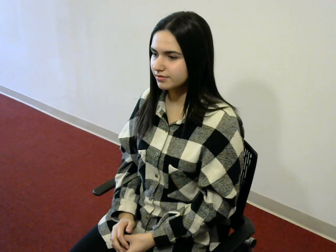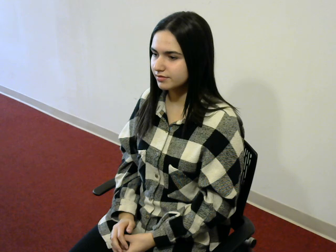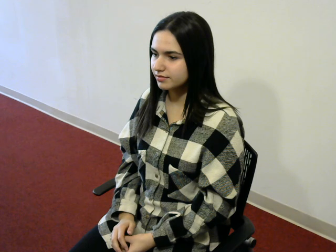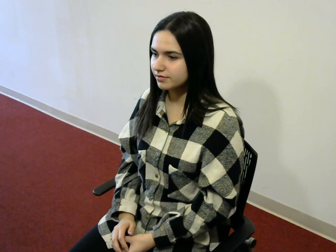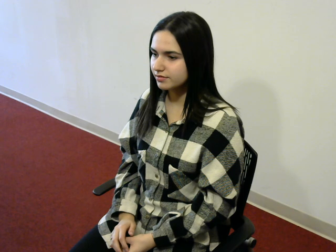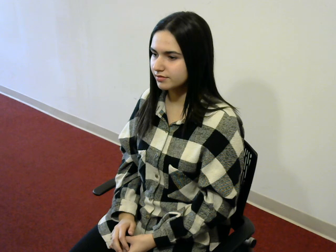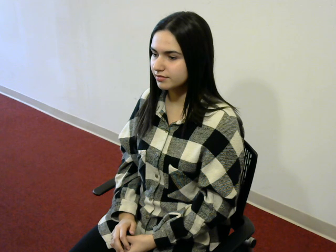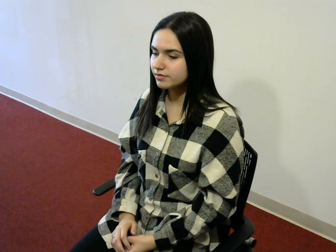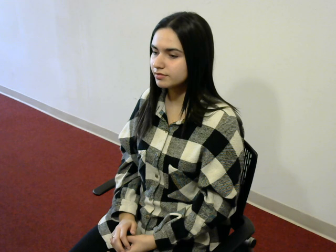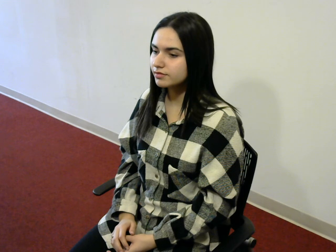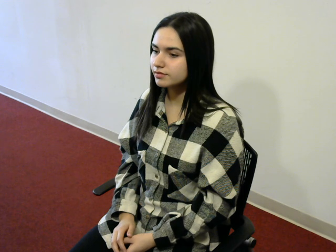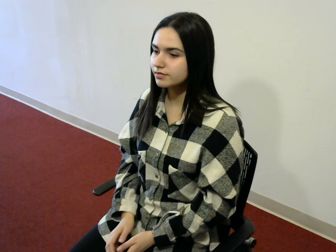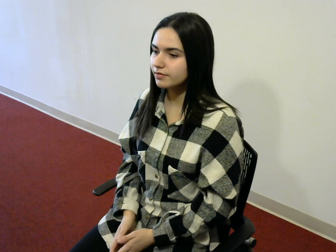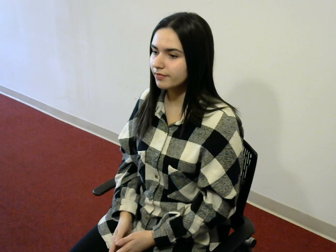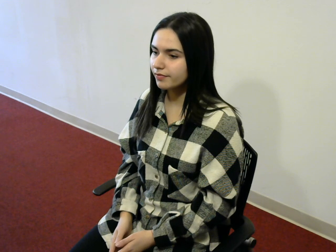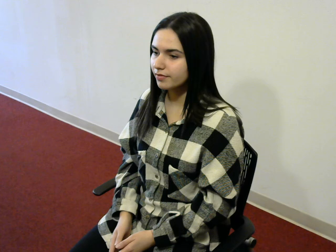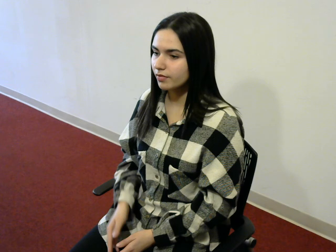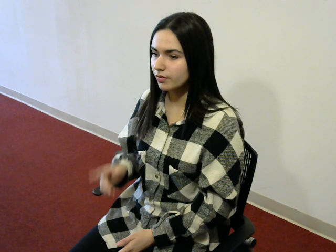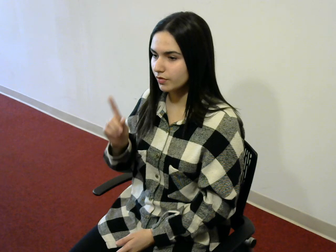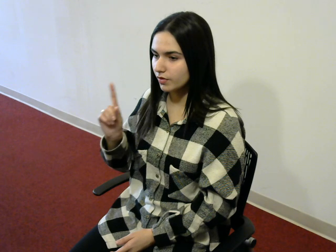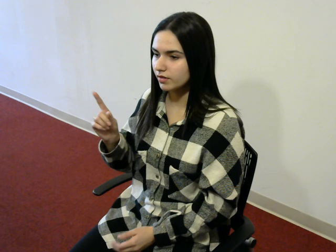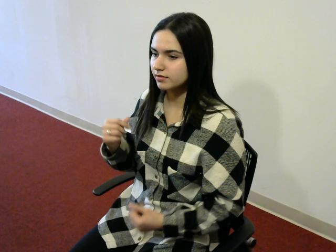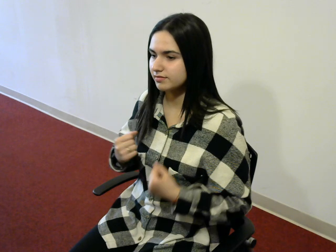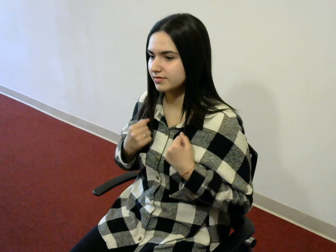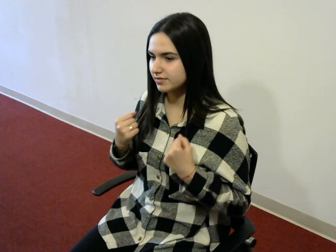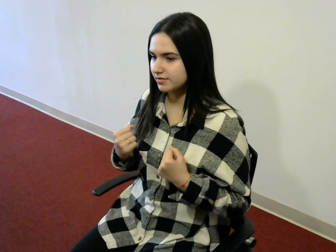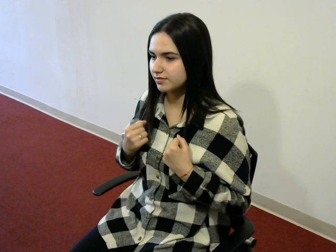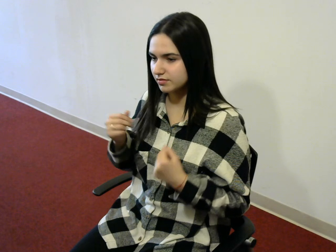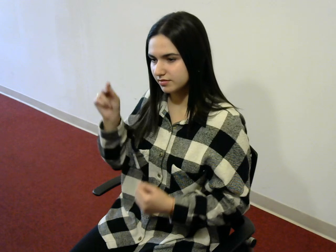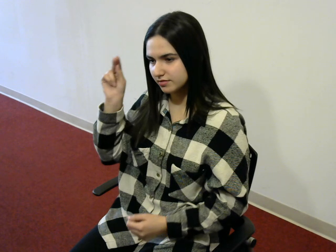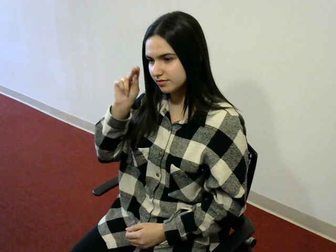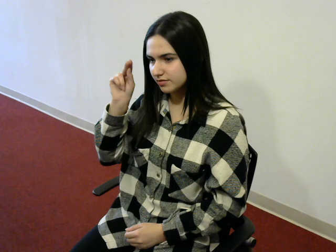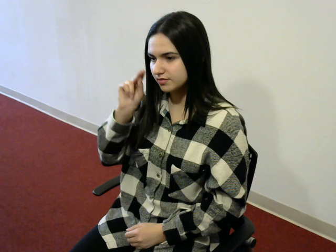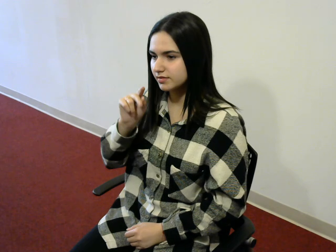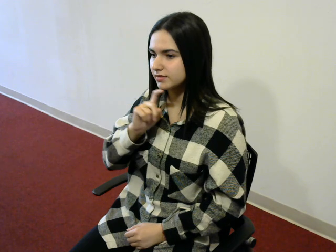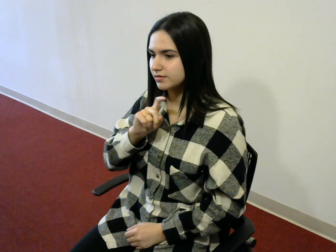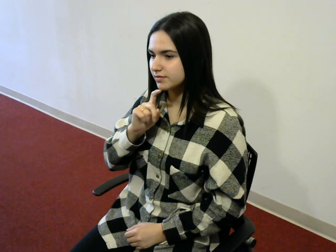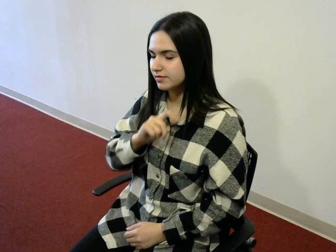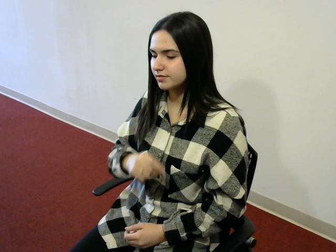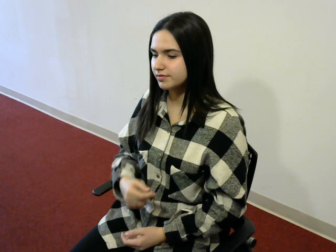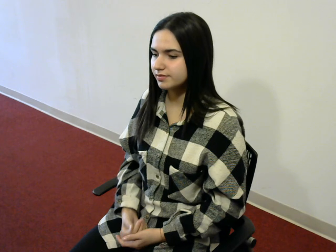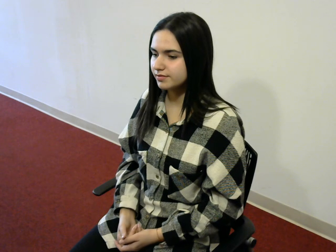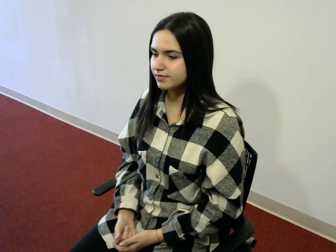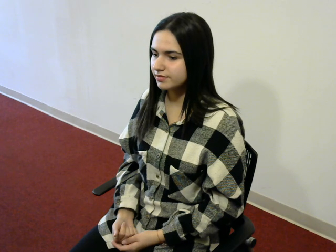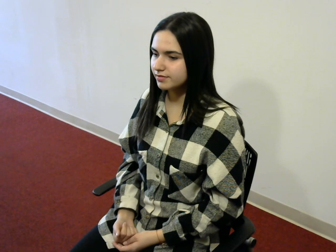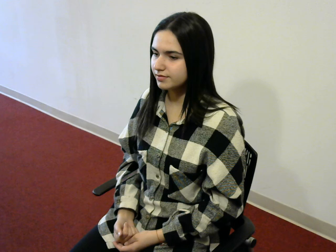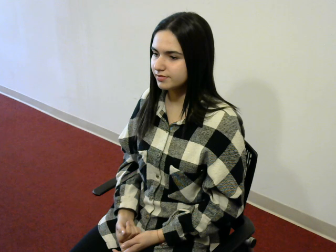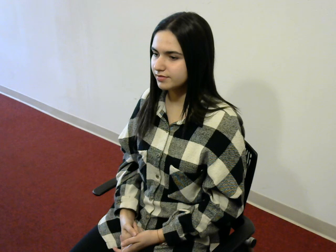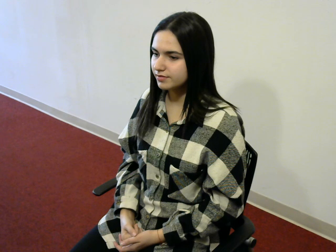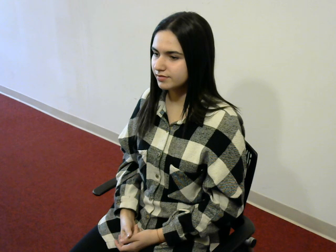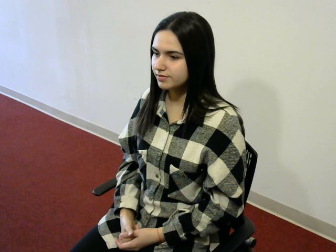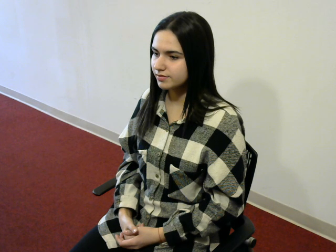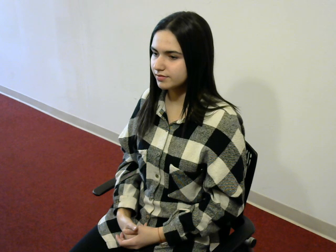O çalışqan şagirddir